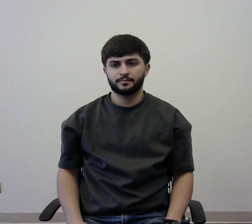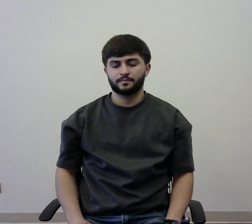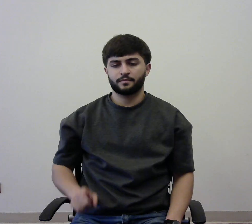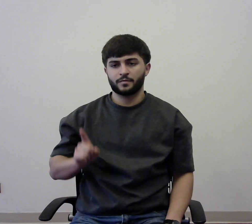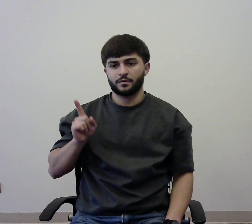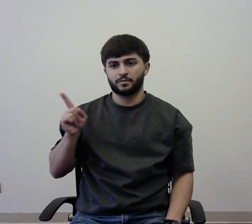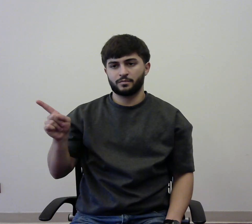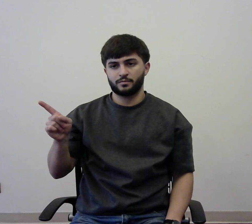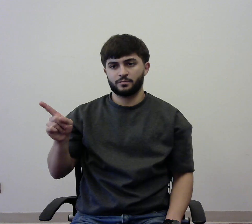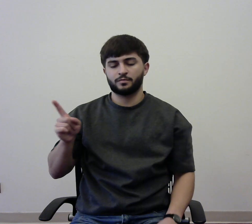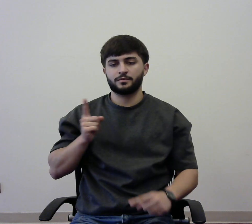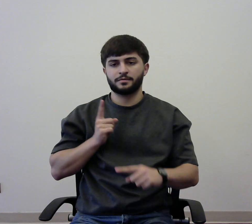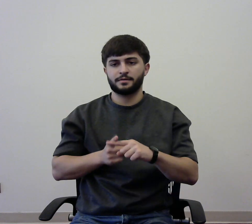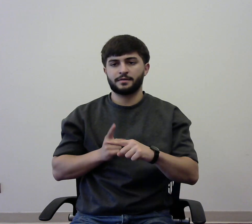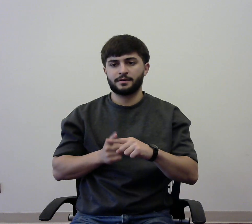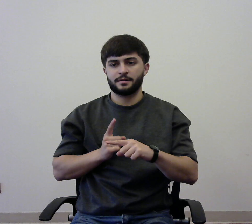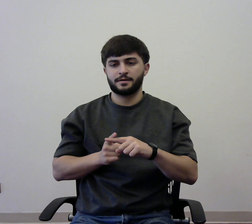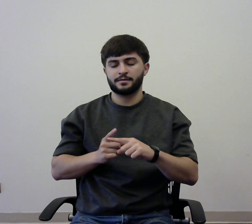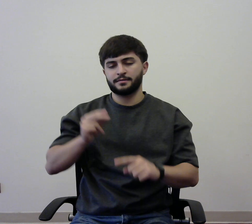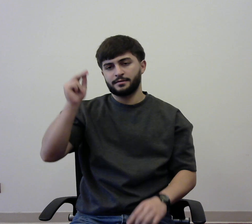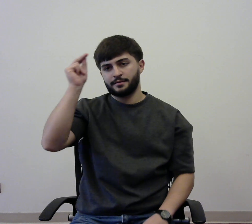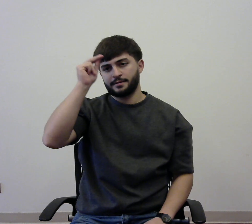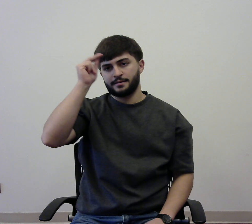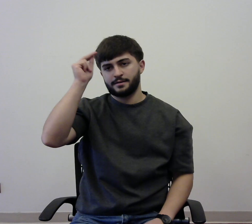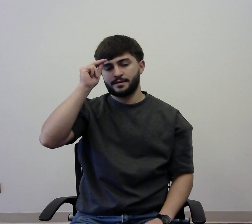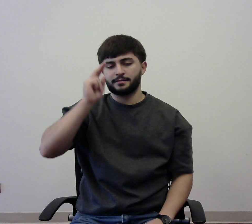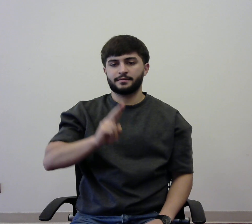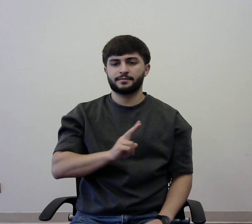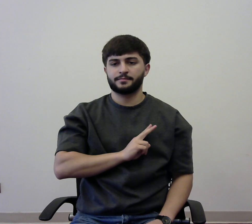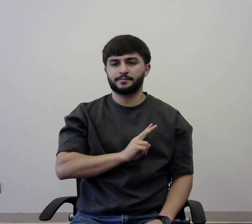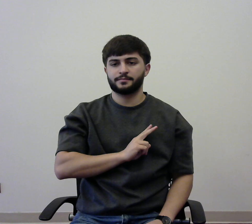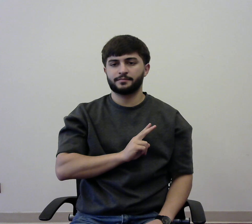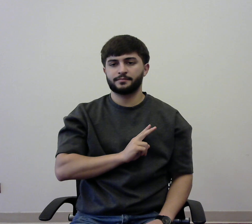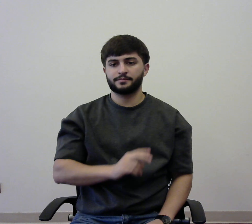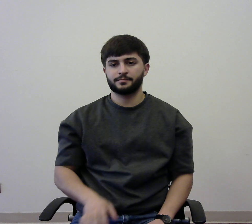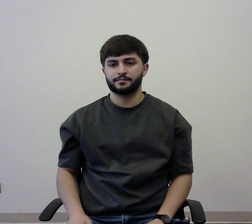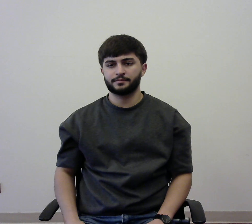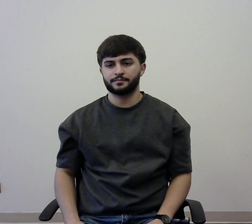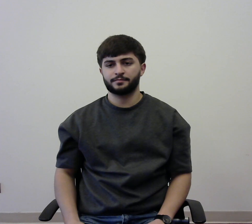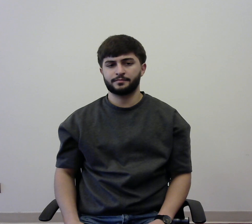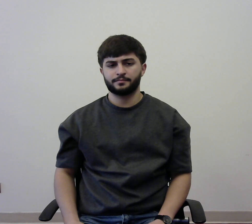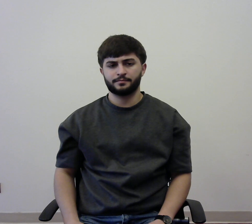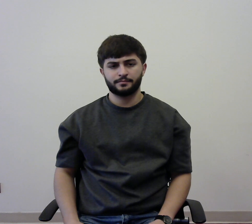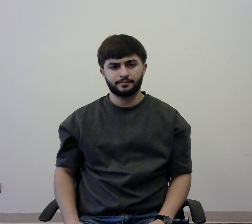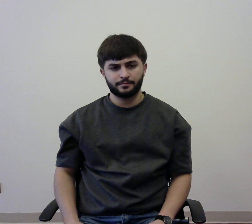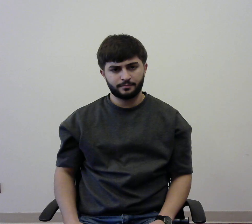O riyazi dərsləri sevir